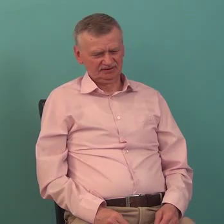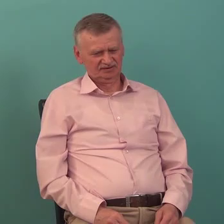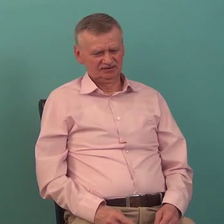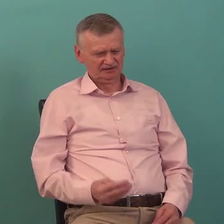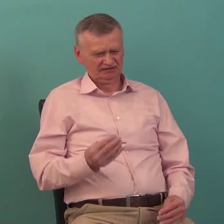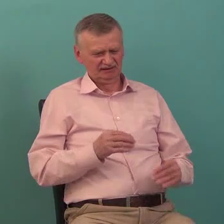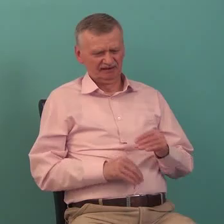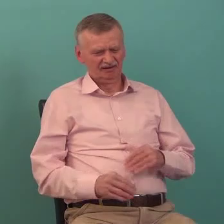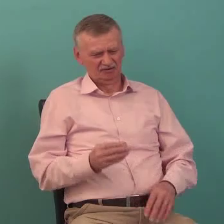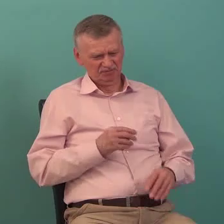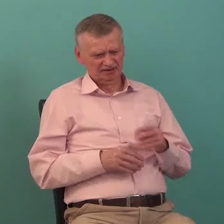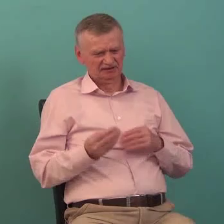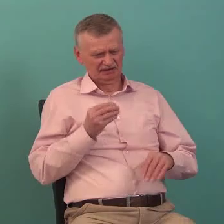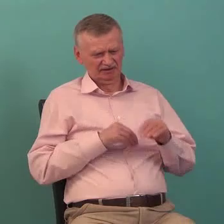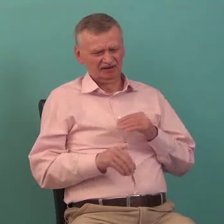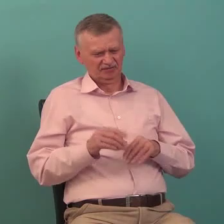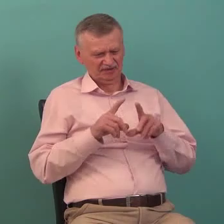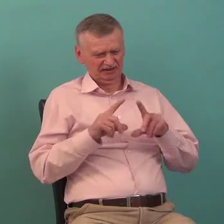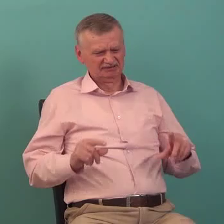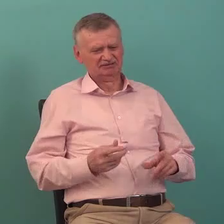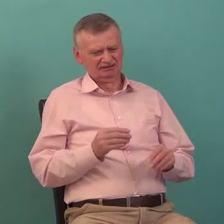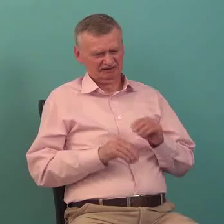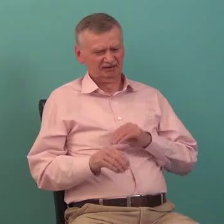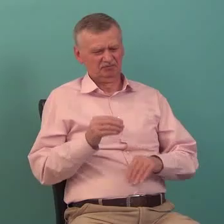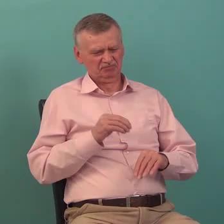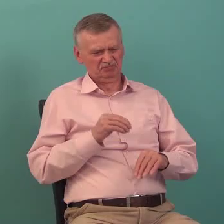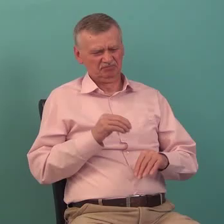Trójkąt mówi, że jest coś chemicznego.